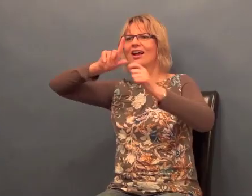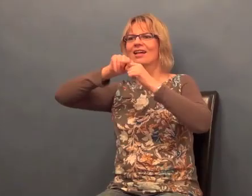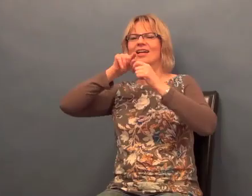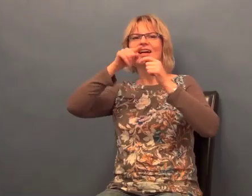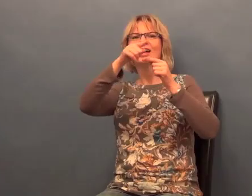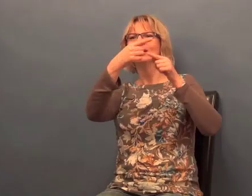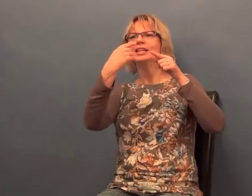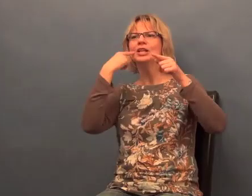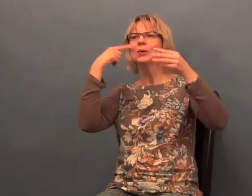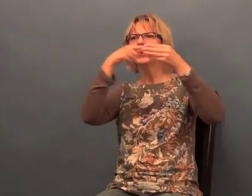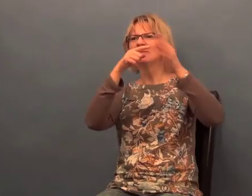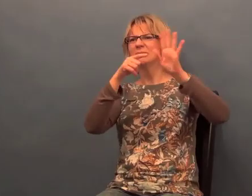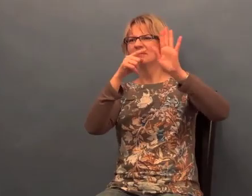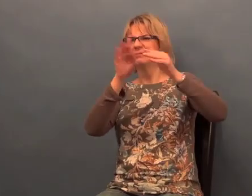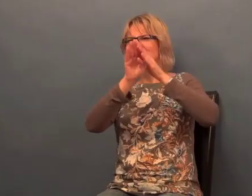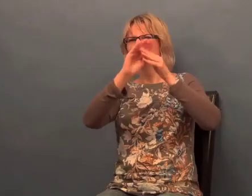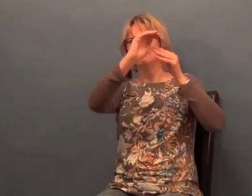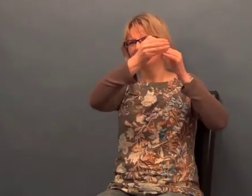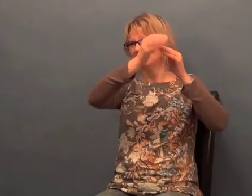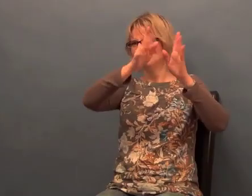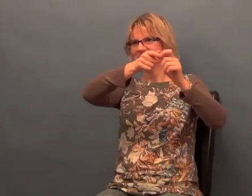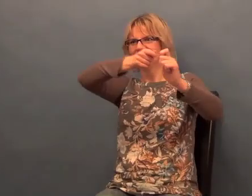Grot strzały nie był spiczasty, był okrągły.